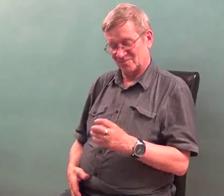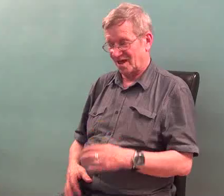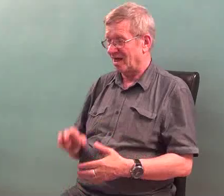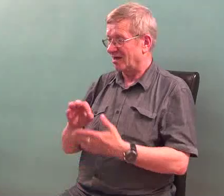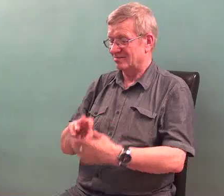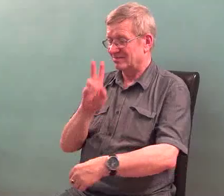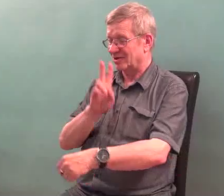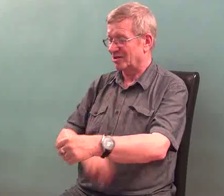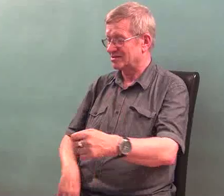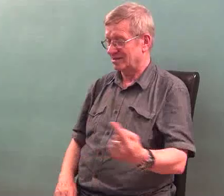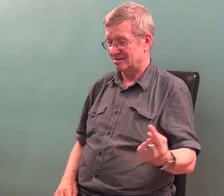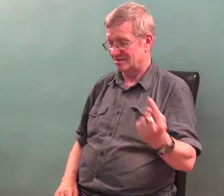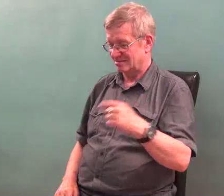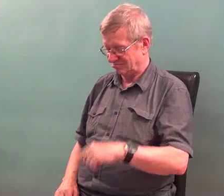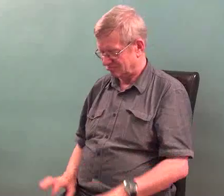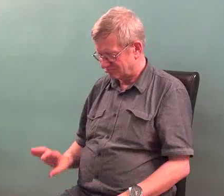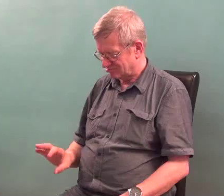Akurat policjant przychodzi, obserwuje go.